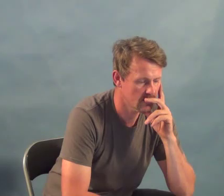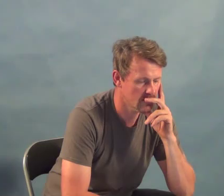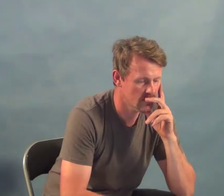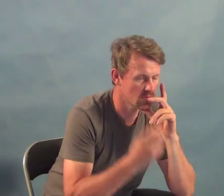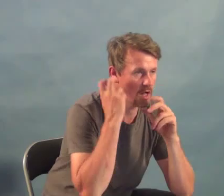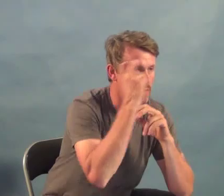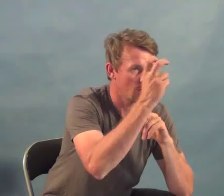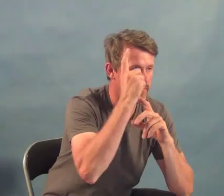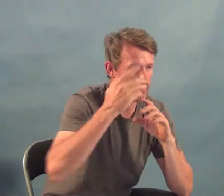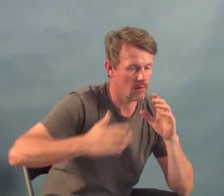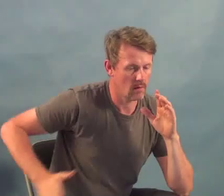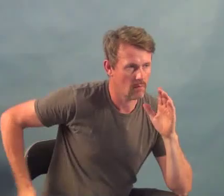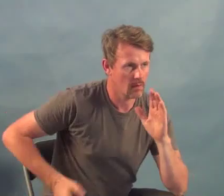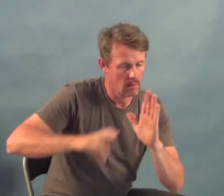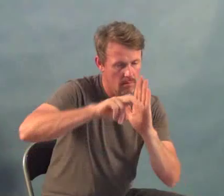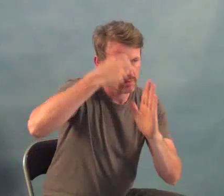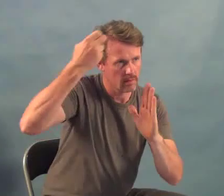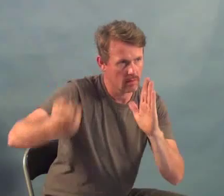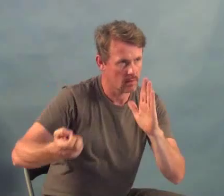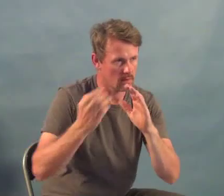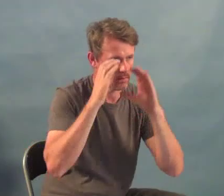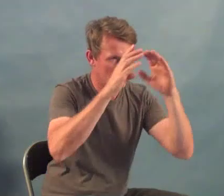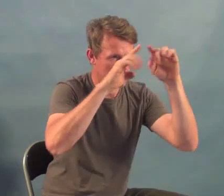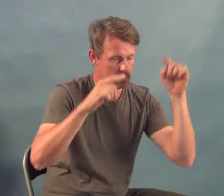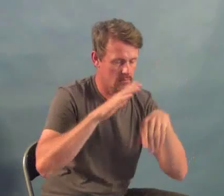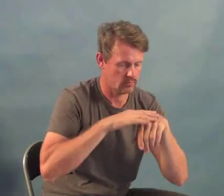Znak ostrzegający o możliwości zderzenia człowieka z tramwajem.